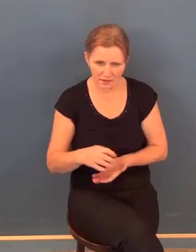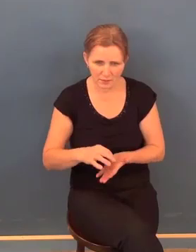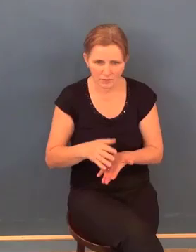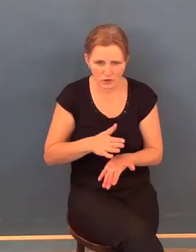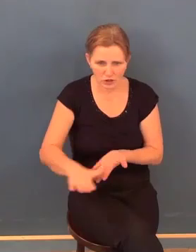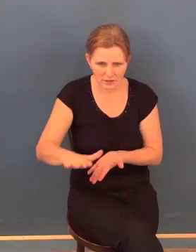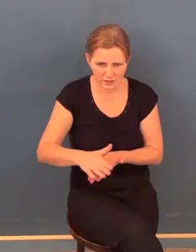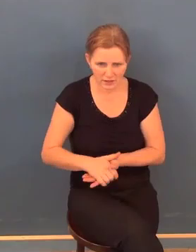Na pewno jest ślisko.